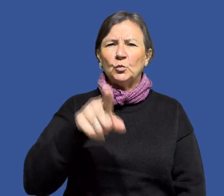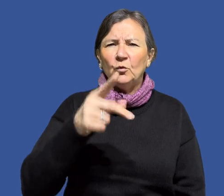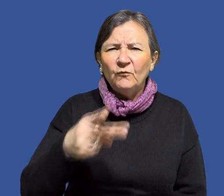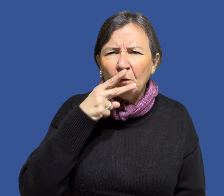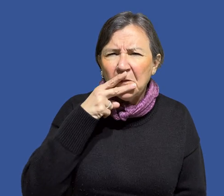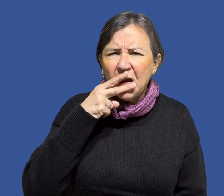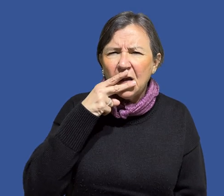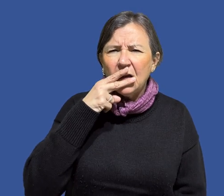Fumes?